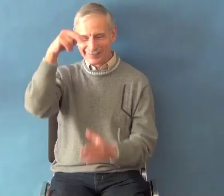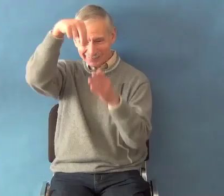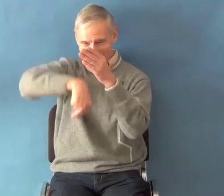Wiem.